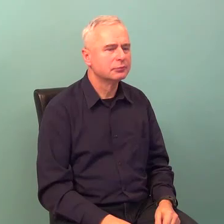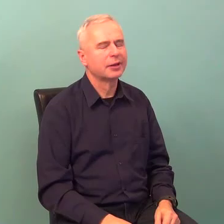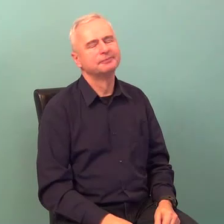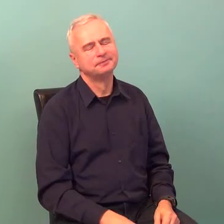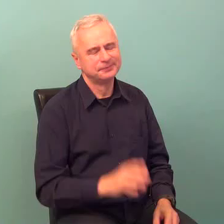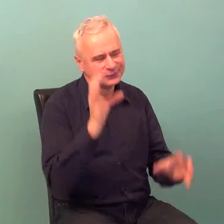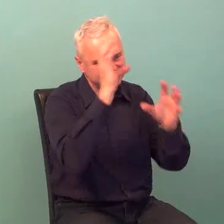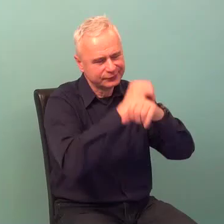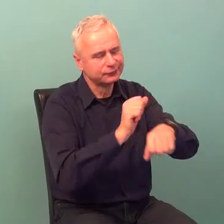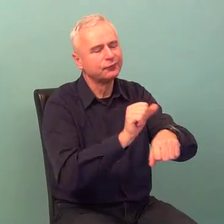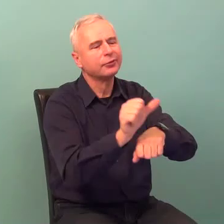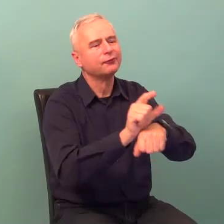Wieczorem o jedenastej, dwunastej...